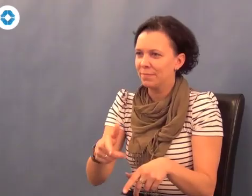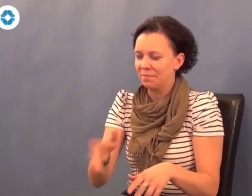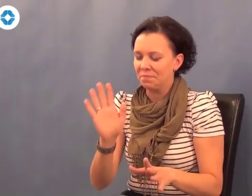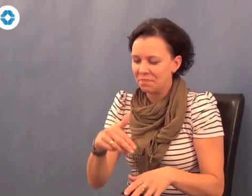Dobra.